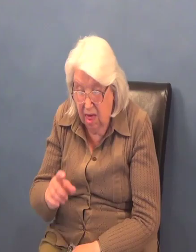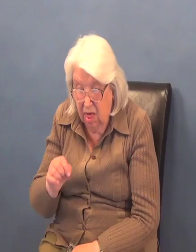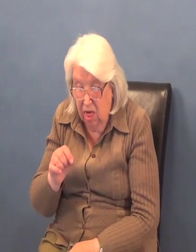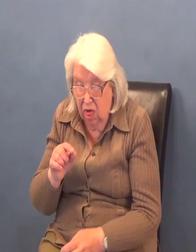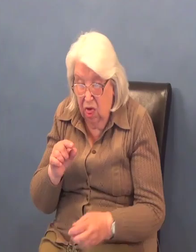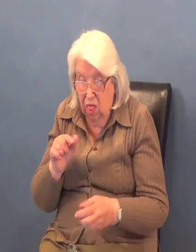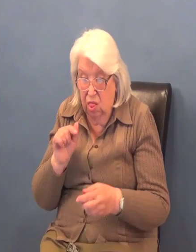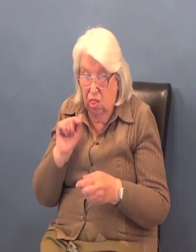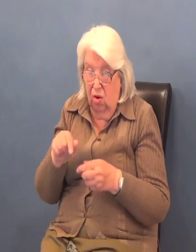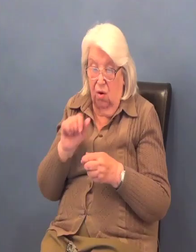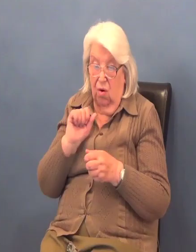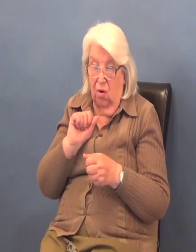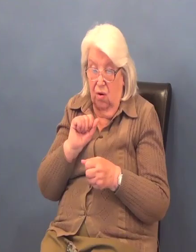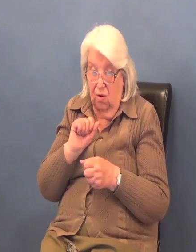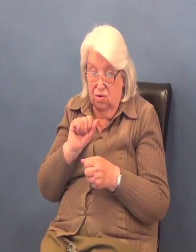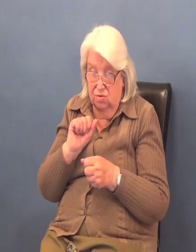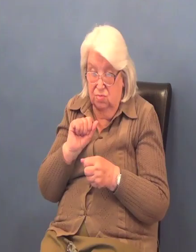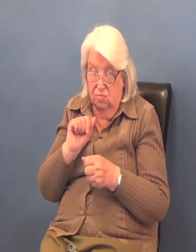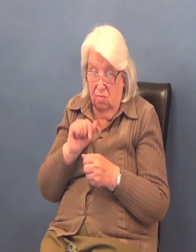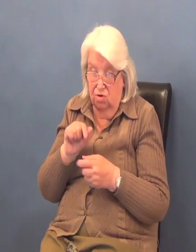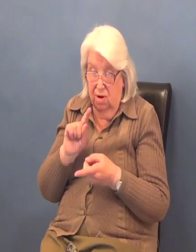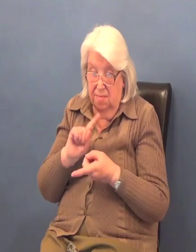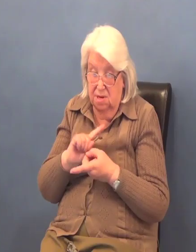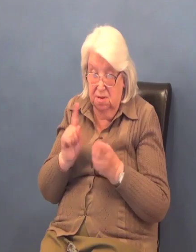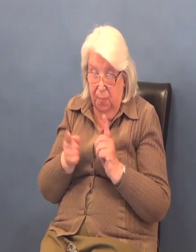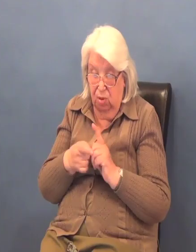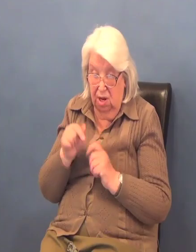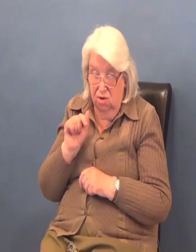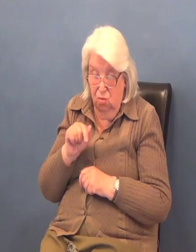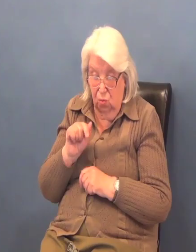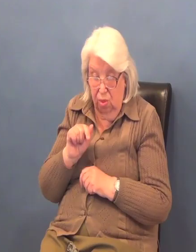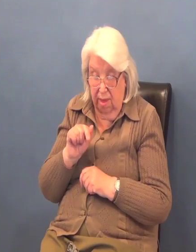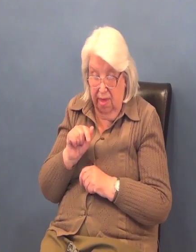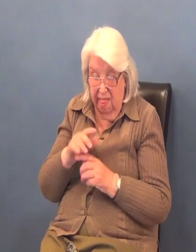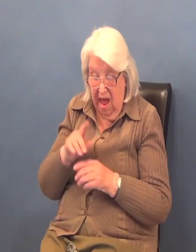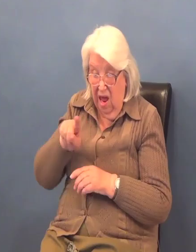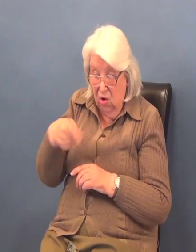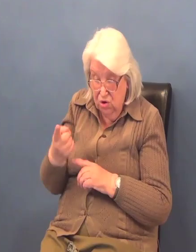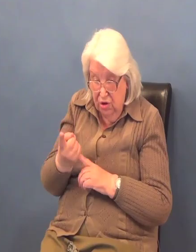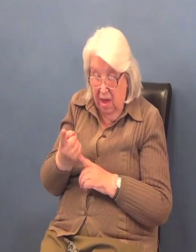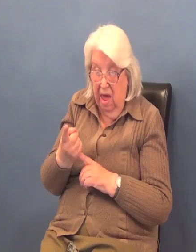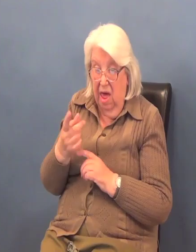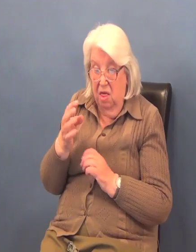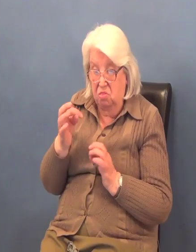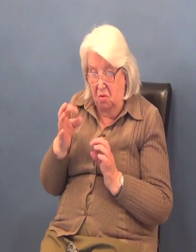To możemy spotkać się tutaj na godzinę.